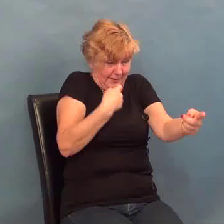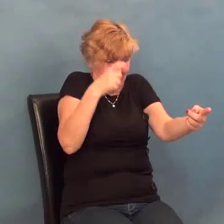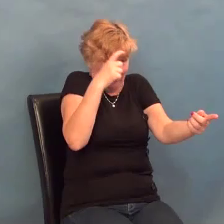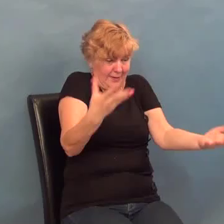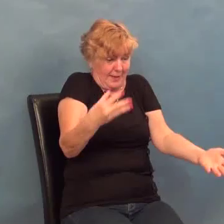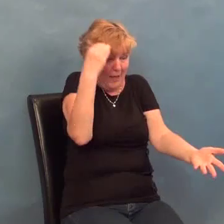Nauka, praca.